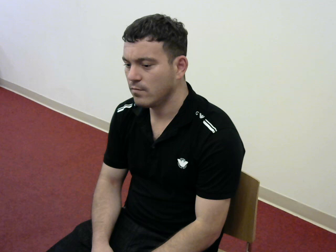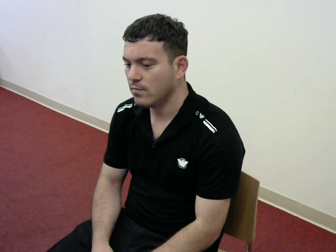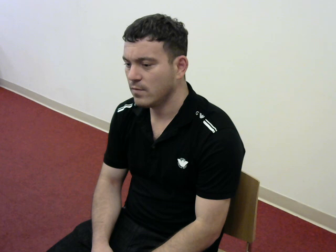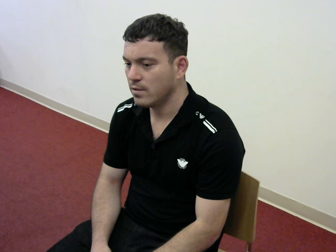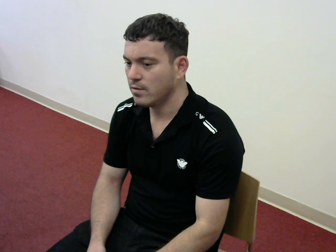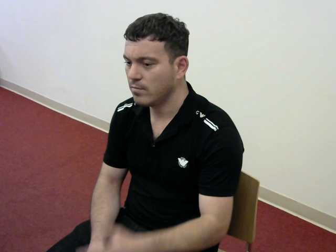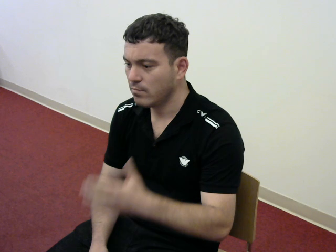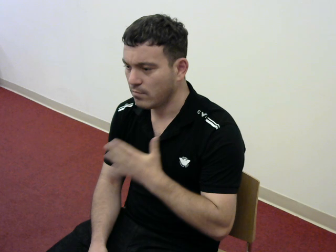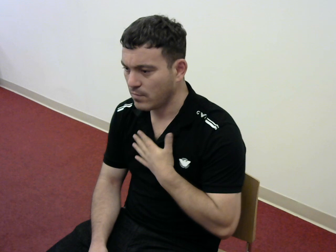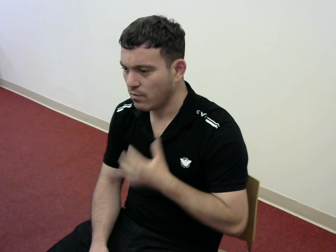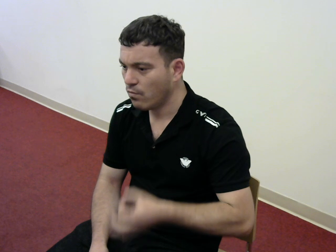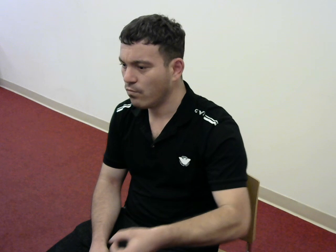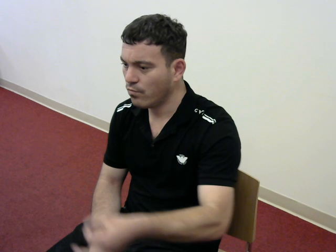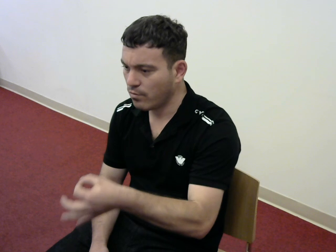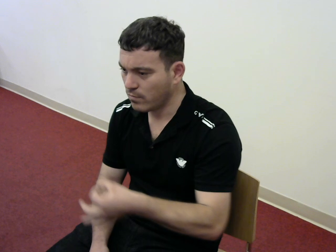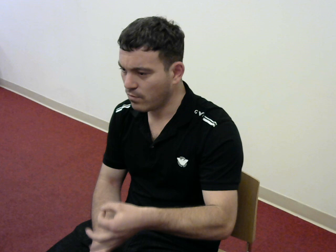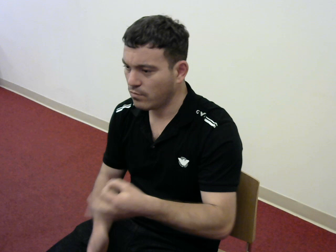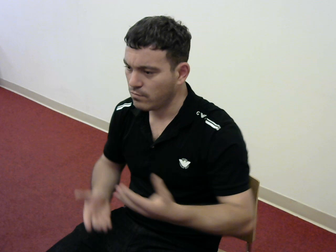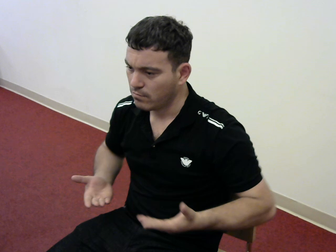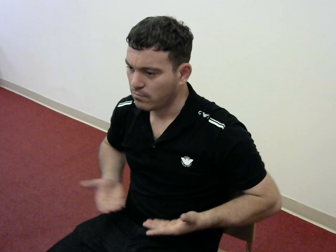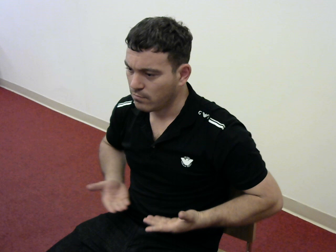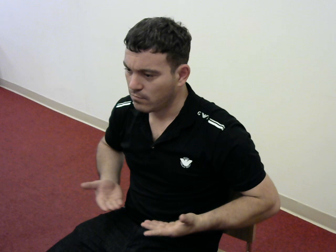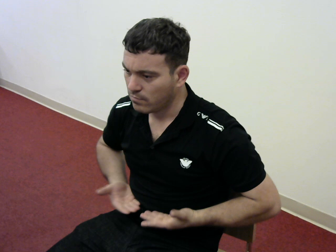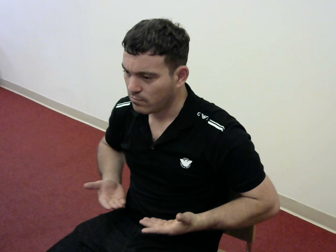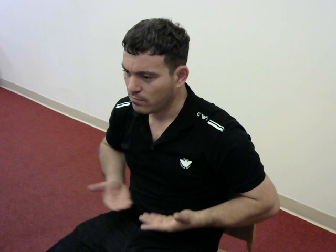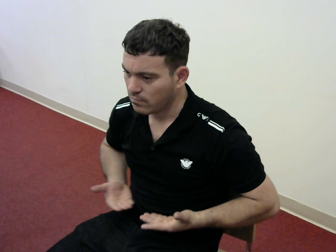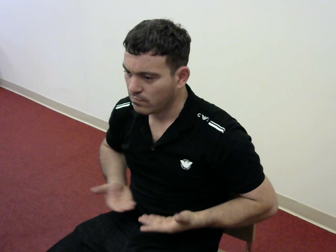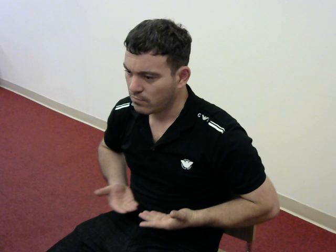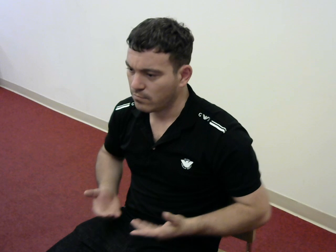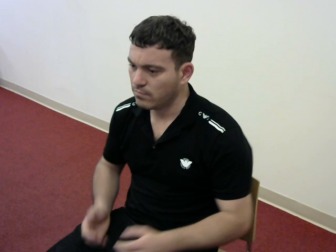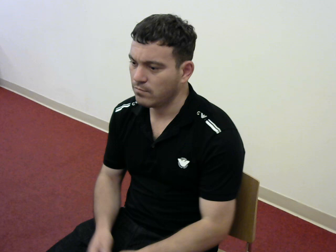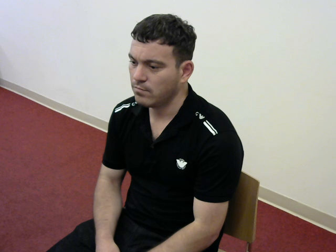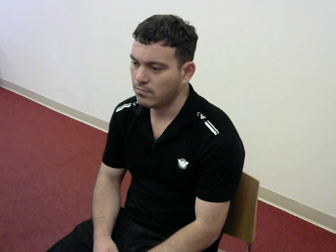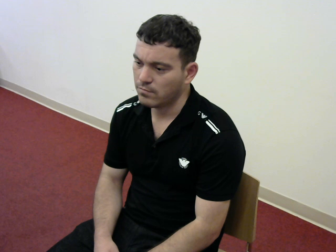Mən rayonda yaşayıram